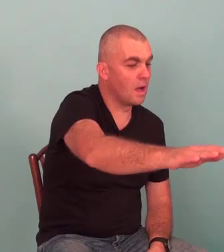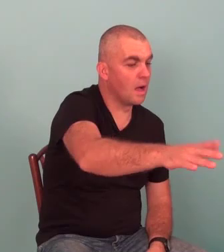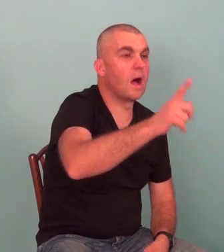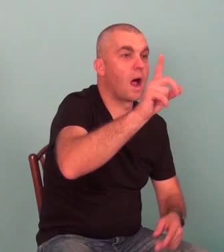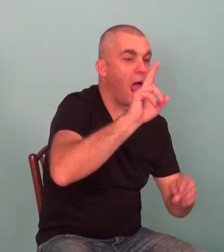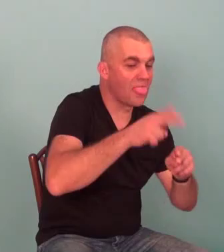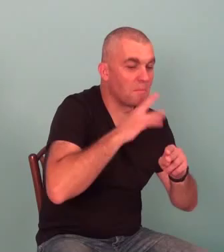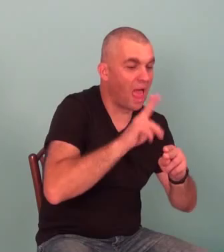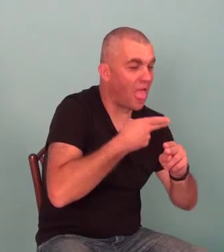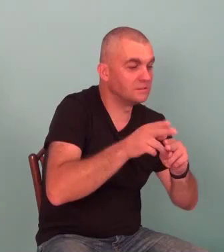Kalendarz, podobny.